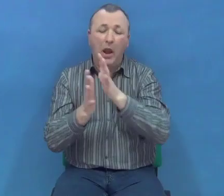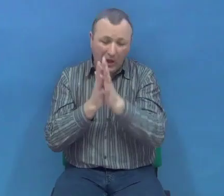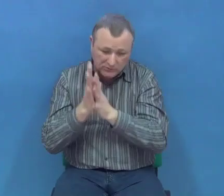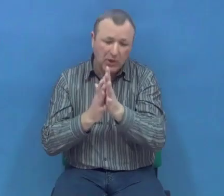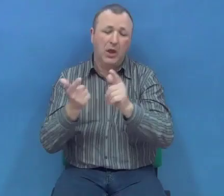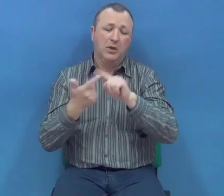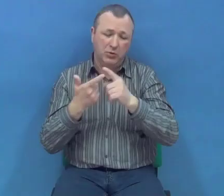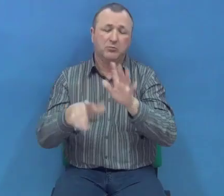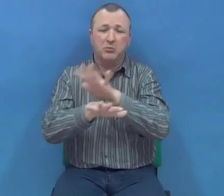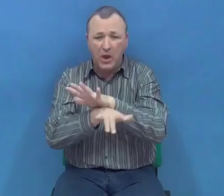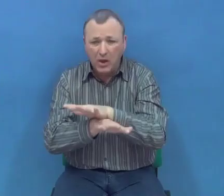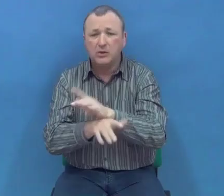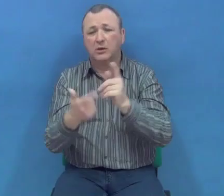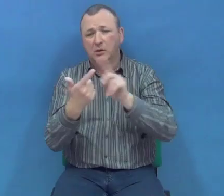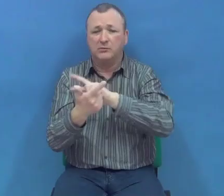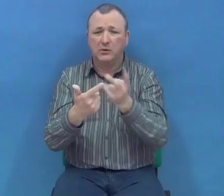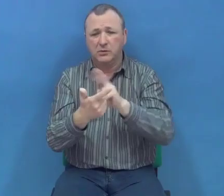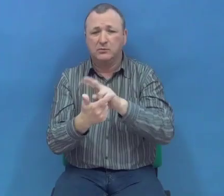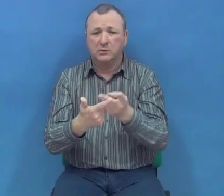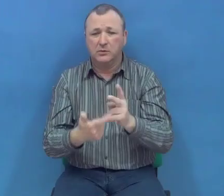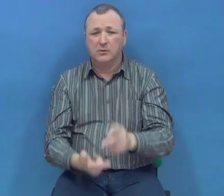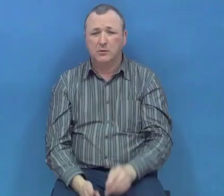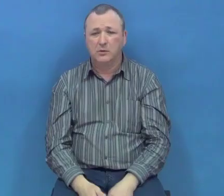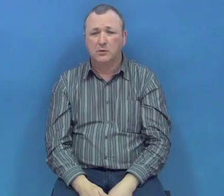Pierwsze to las, a drugie to restauracja, albo to albo to.